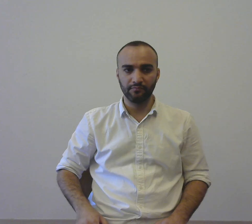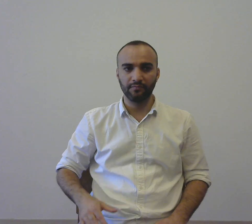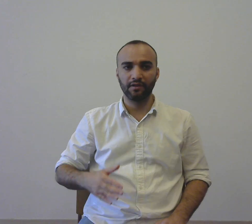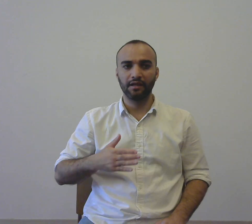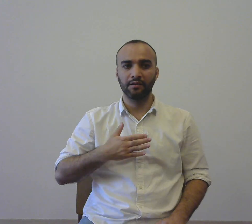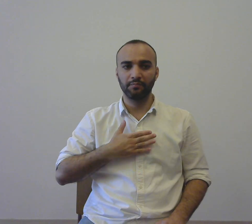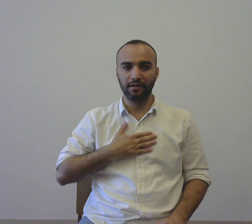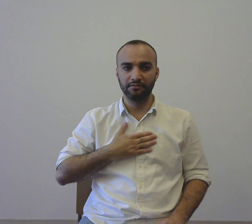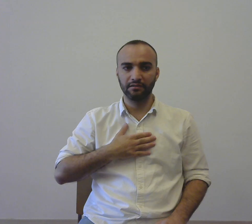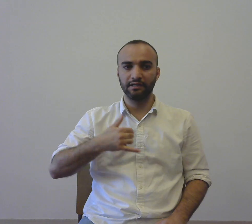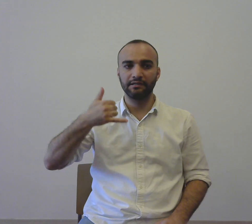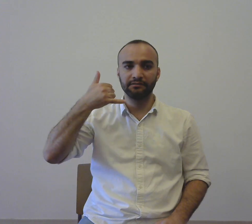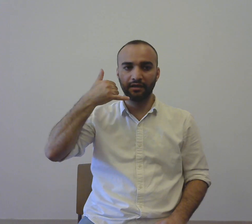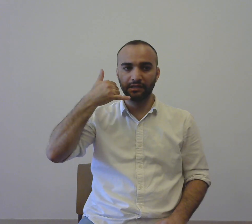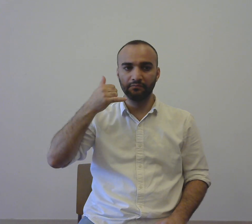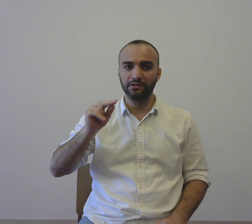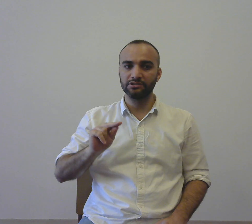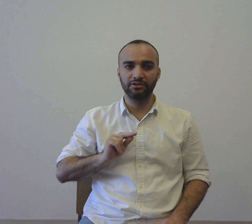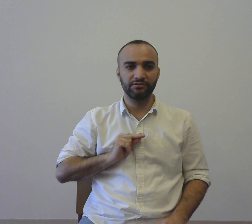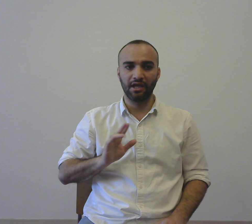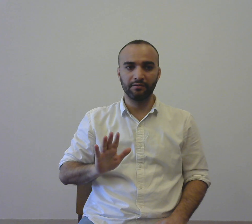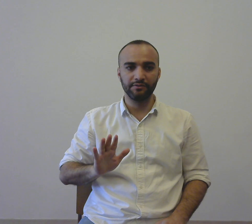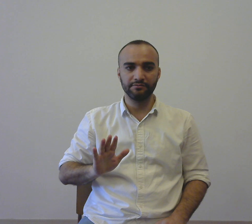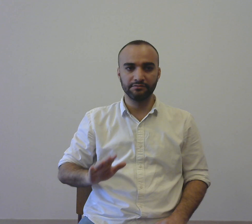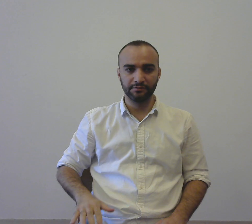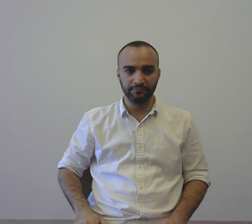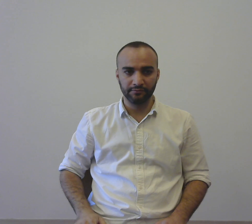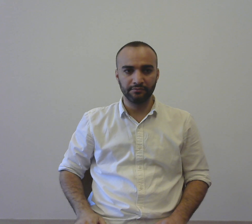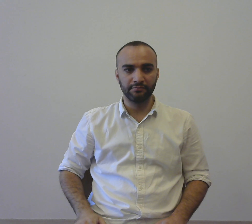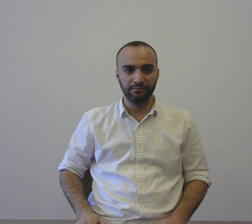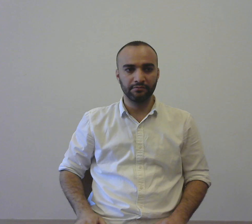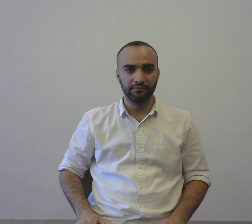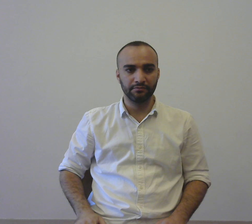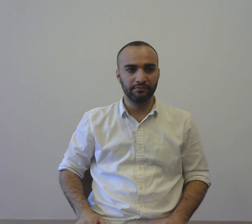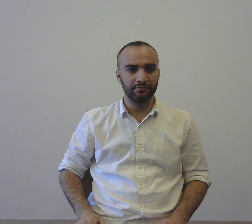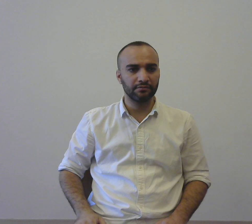Mənim telefonum özümdə deyil